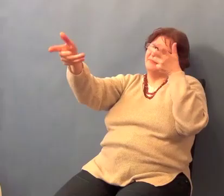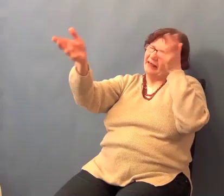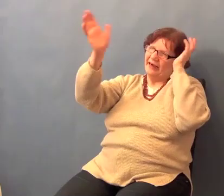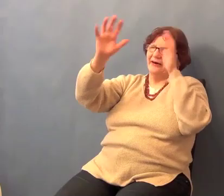Eh, nie udało się.